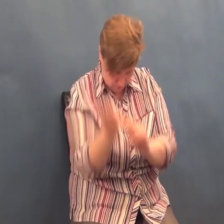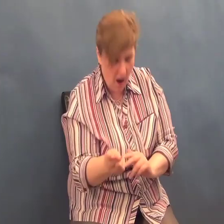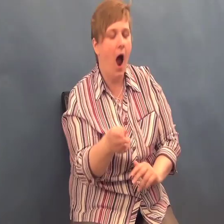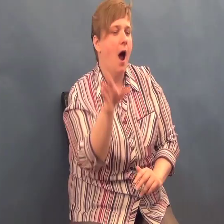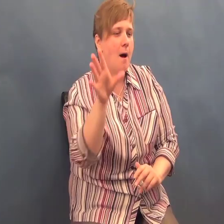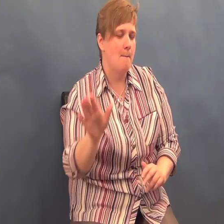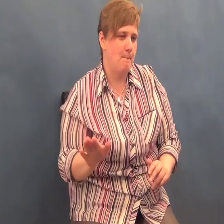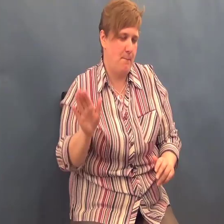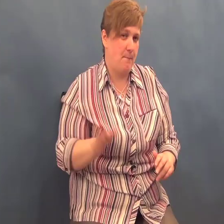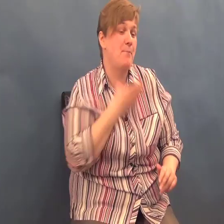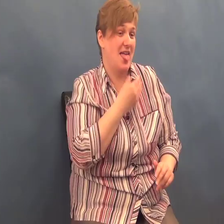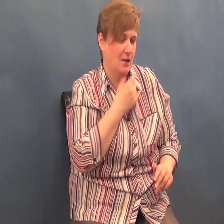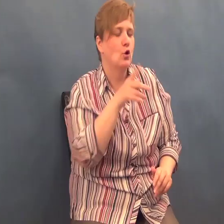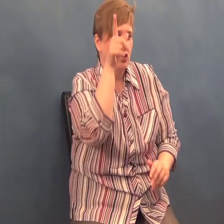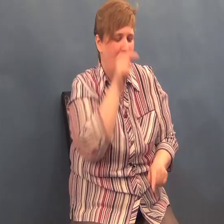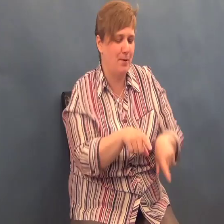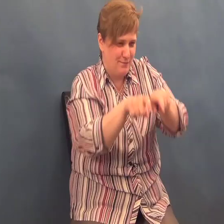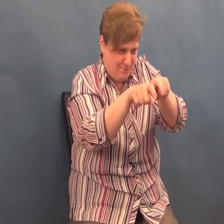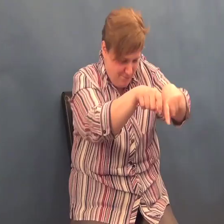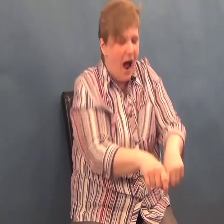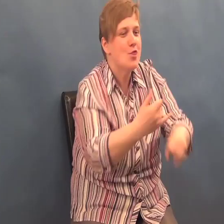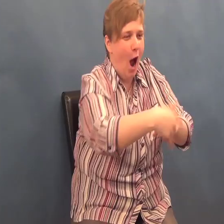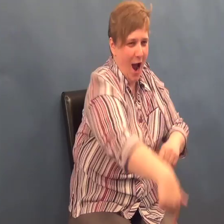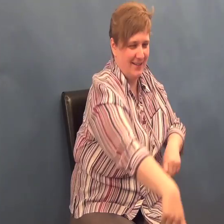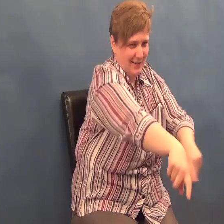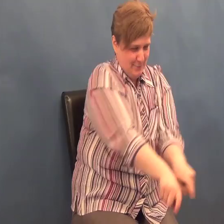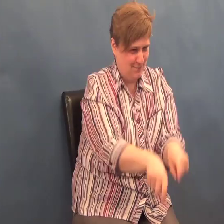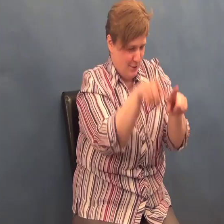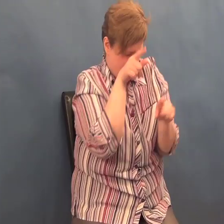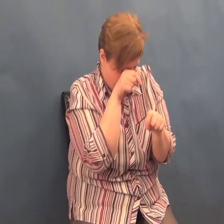Pies zasnął obok na podłodze.